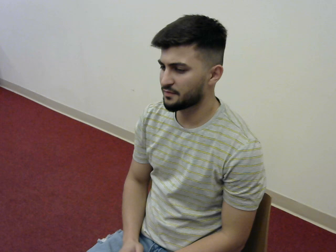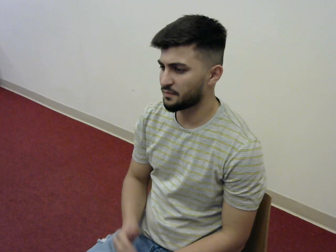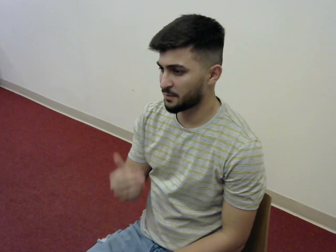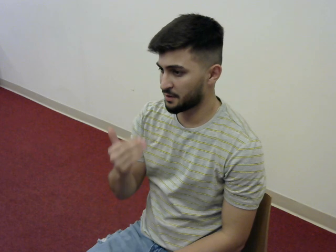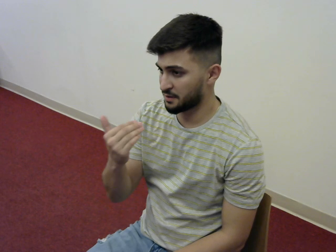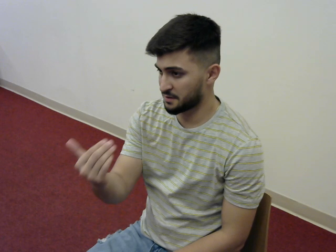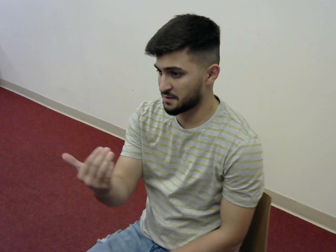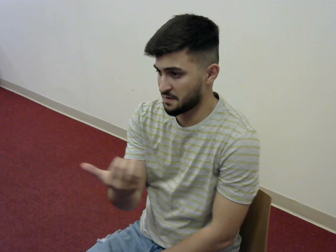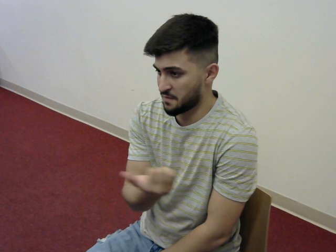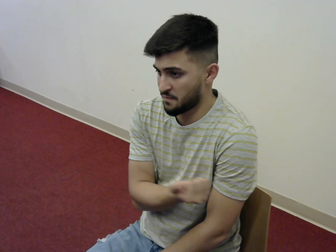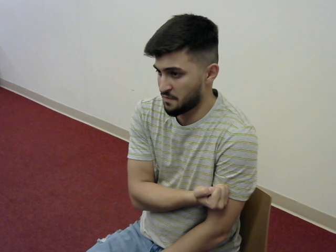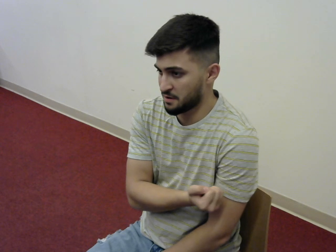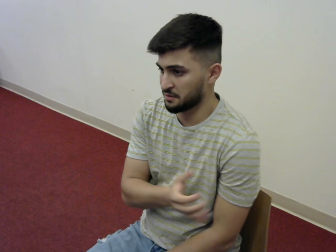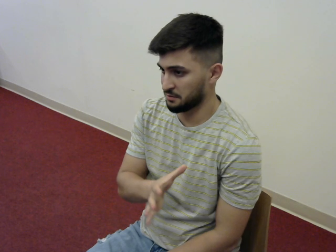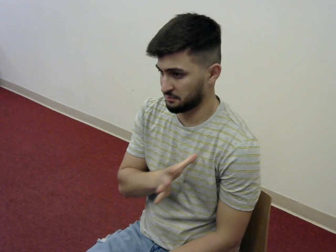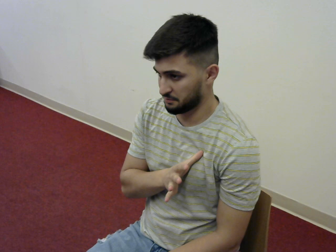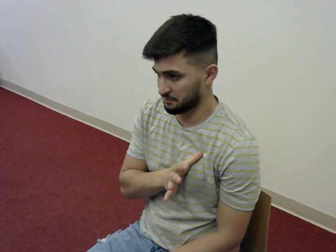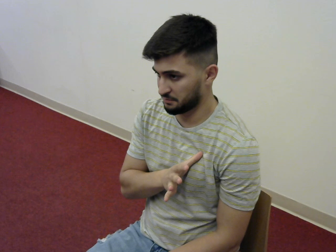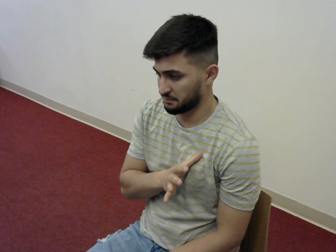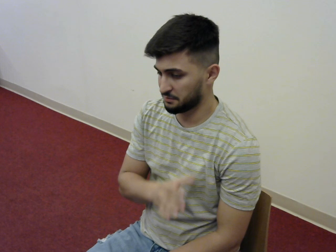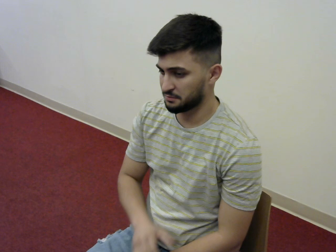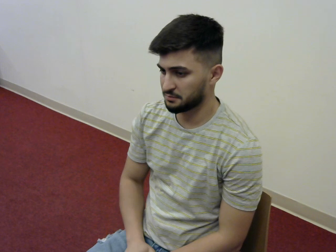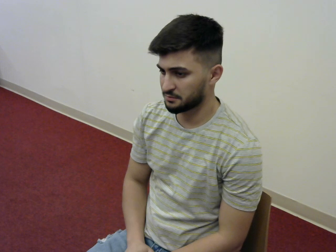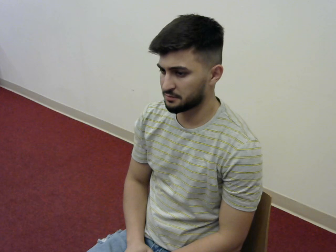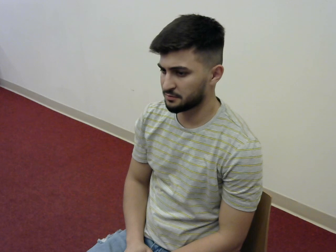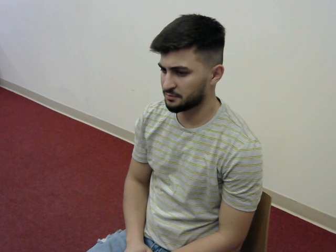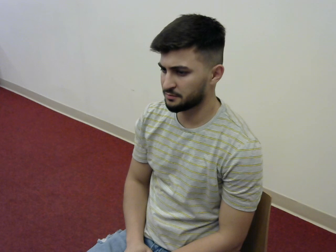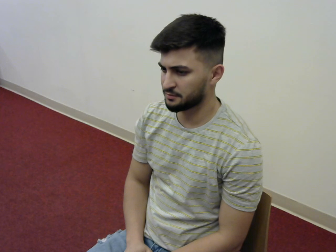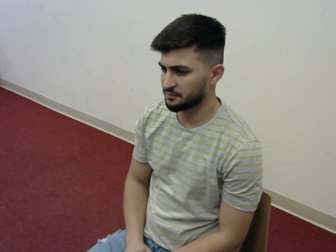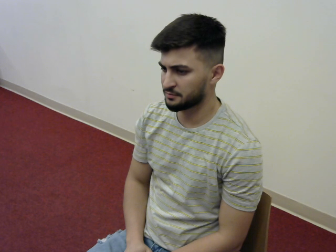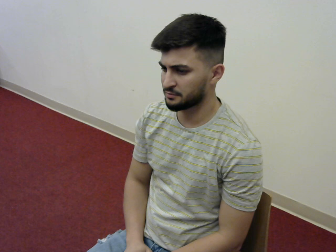Siz vaksin vurdurmusuzmu?